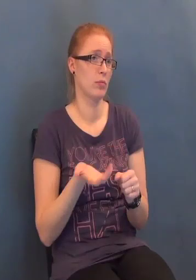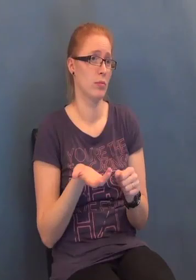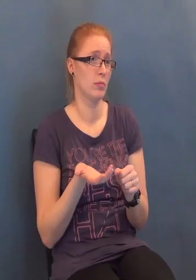Może być.